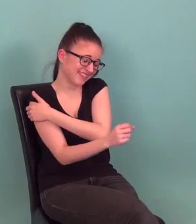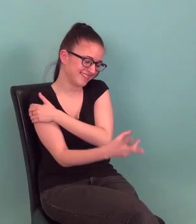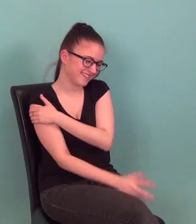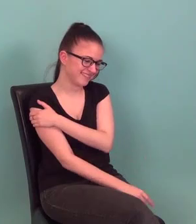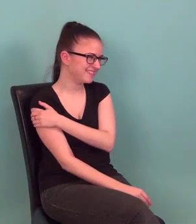Tak.